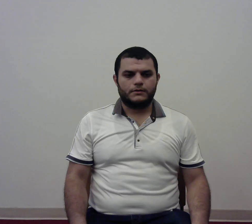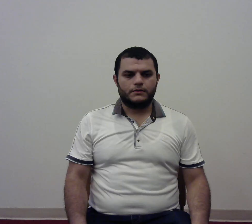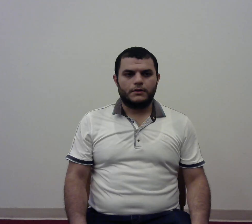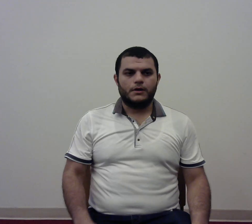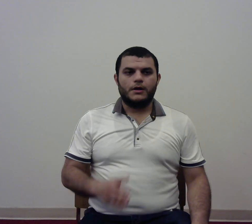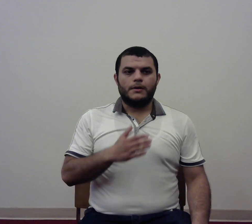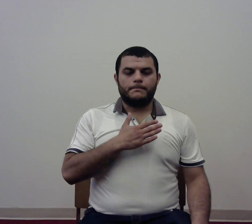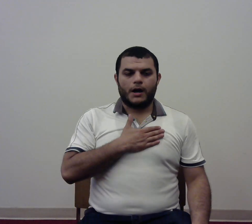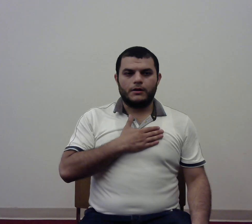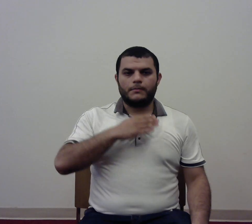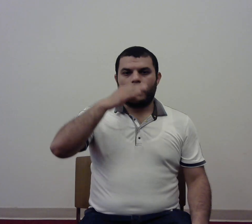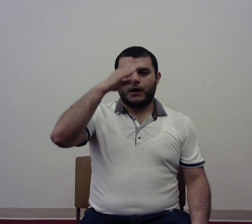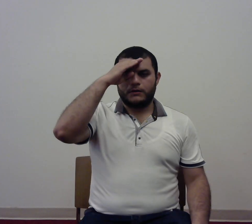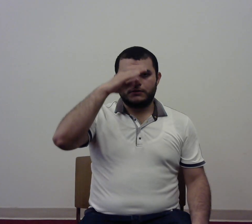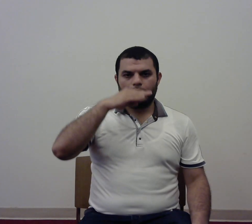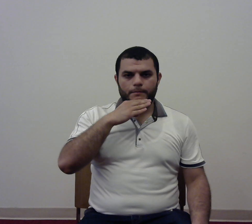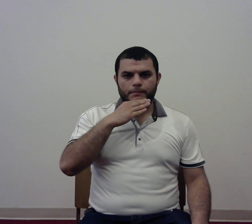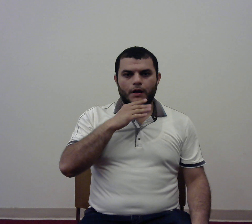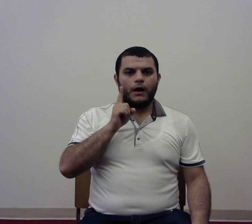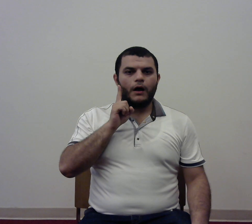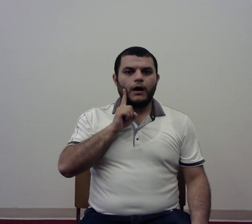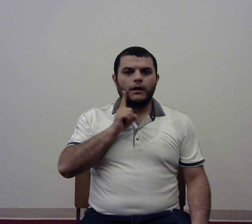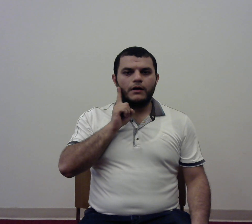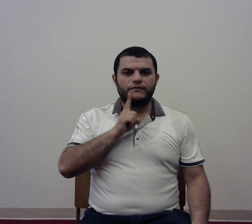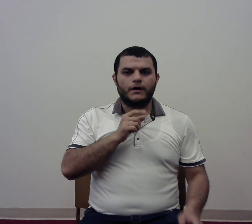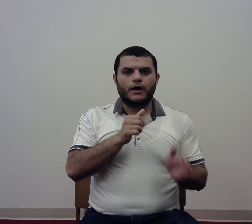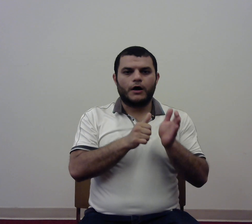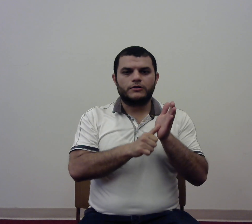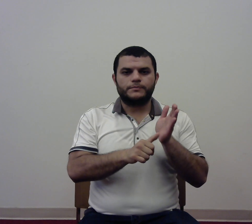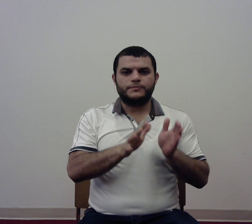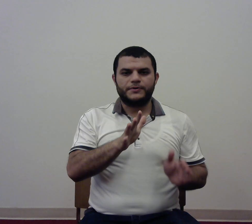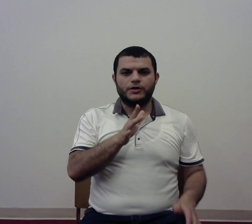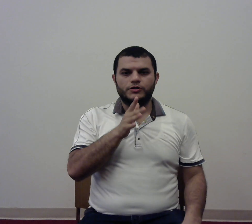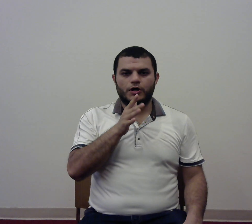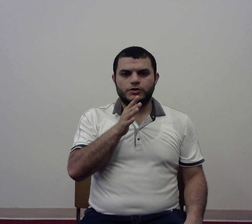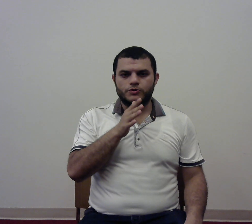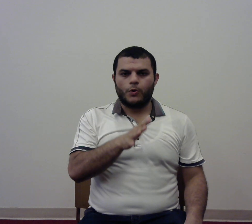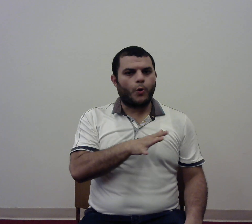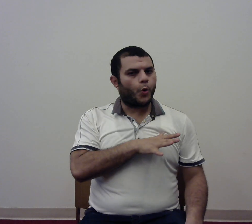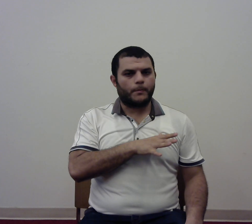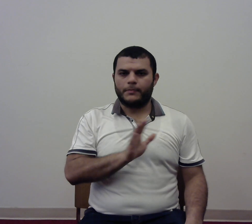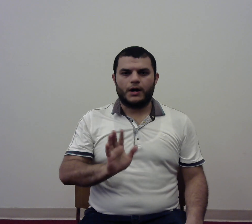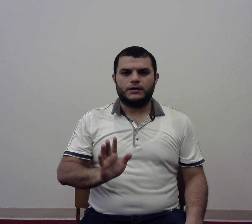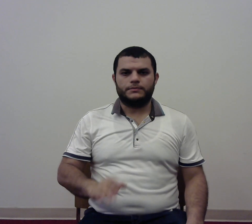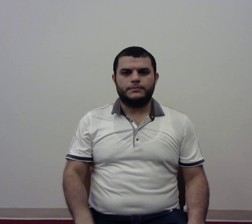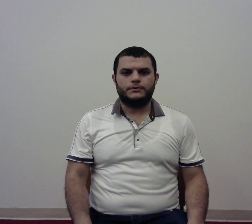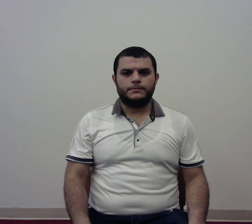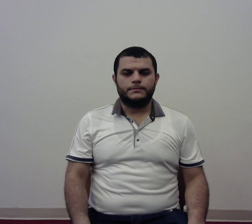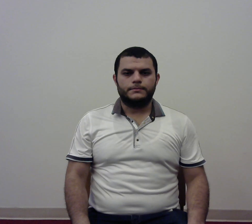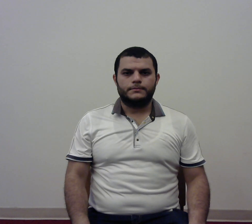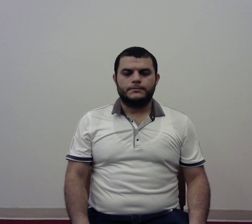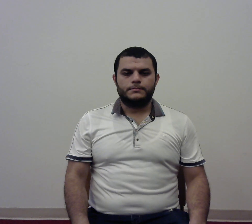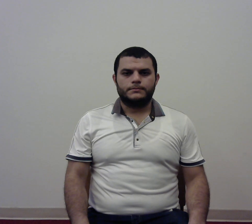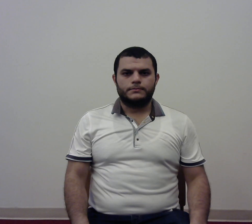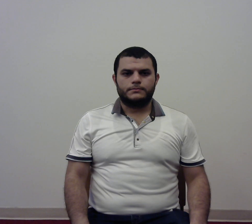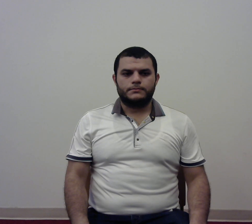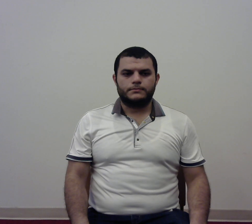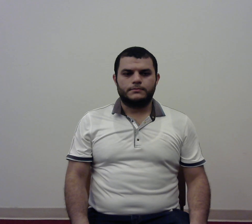Mənim atamın hələ 65 yaşı olmayıb